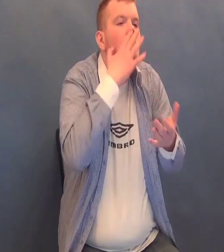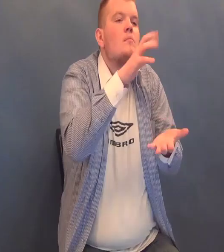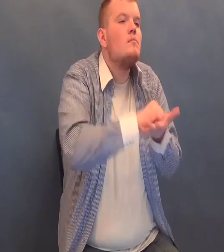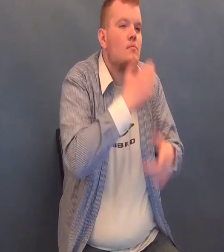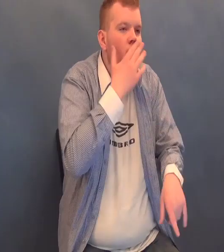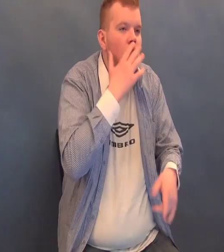O której godzinie?